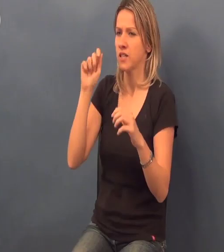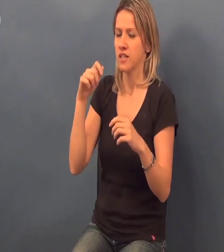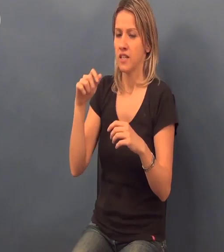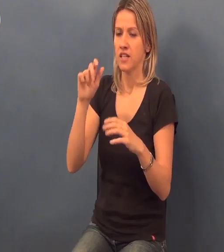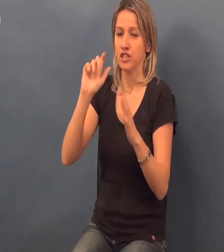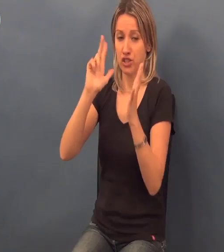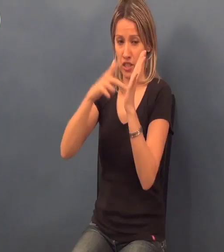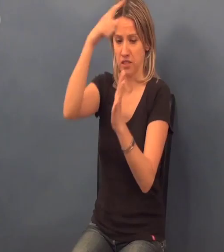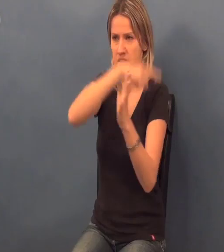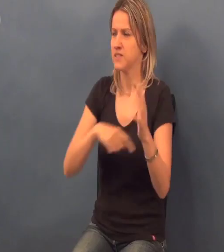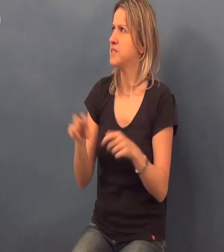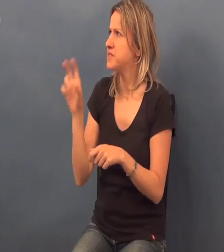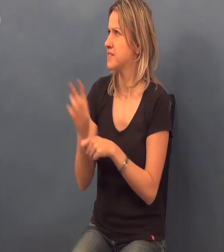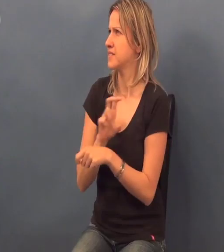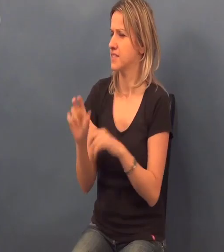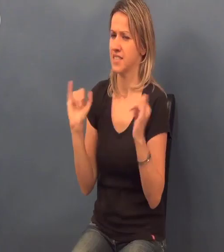Po raz trzeci schodzi na dół i patrzy w górę zastanawiając się jak to zrobić.